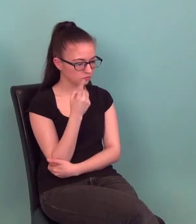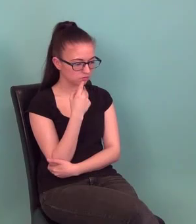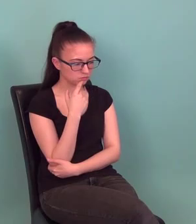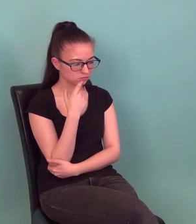Dziwne.